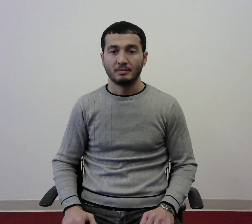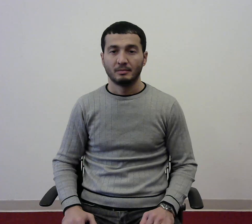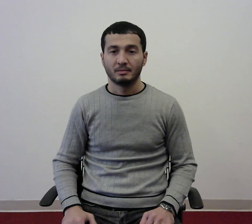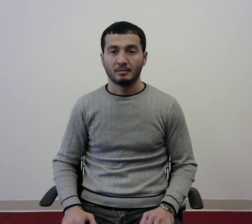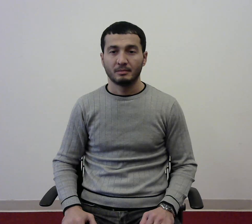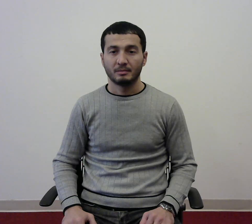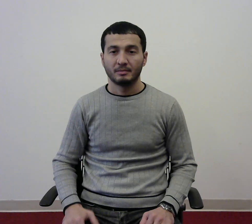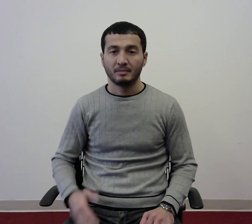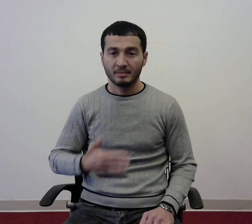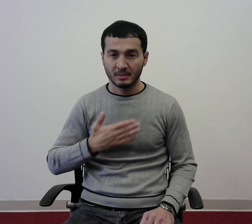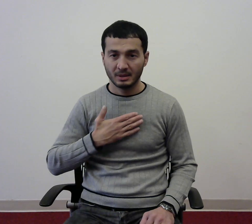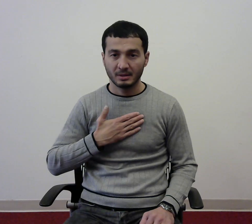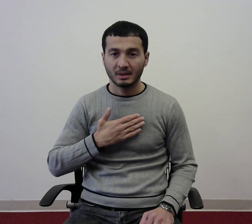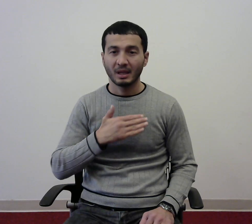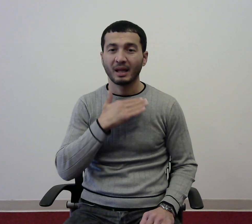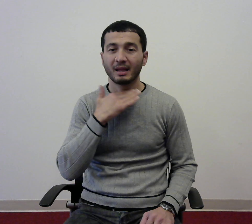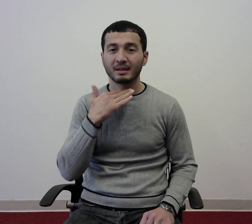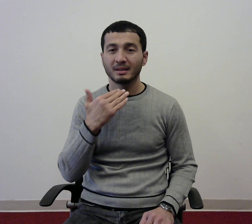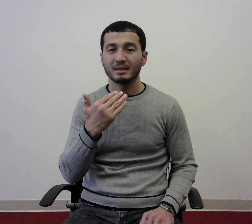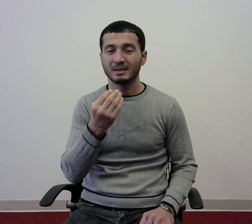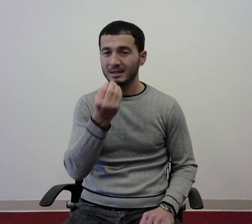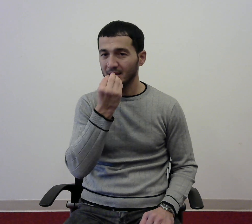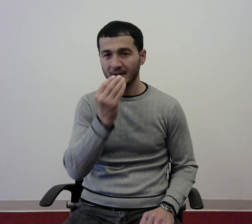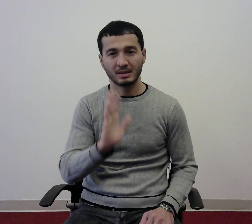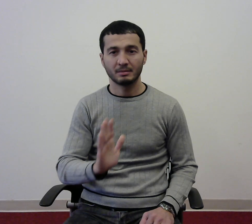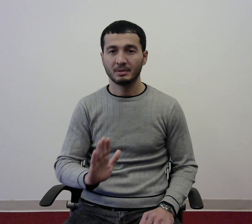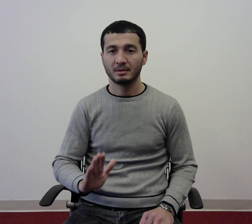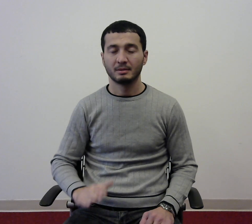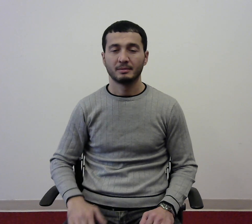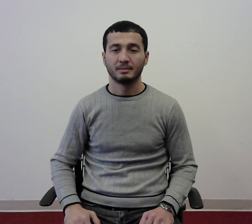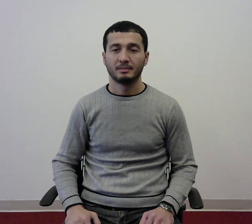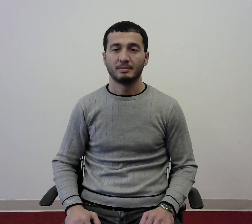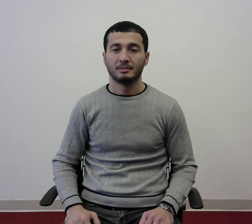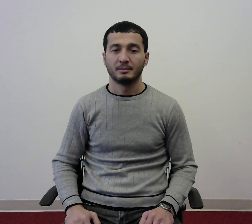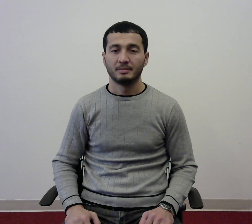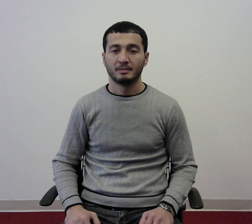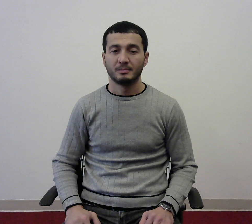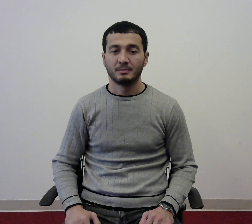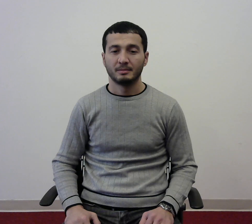Mən ət yemirəm